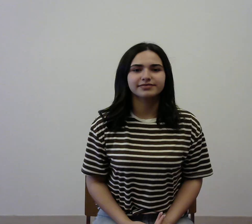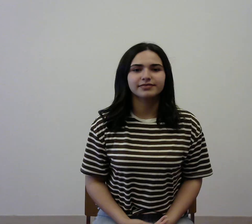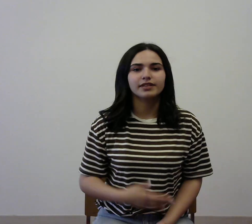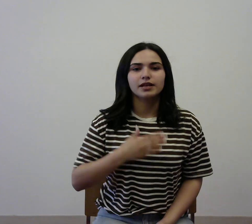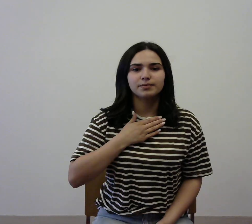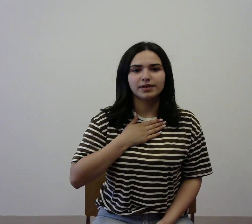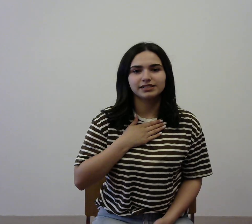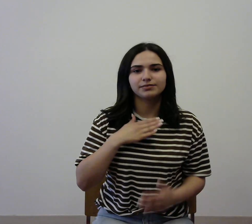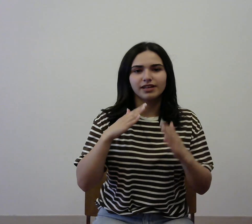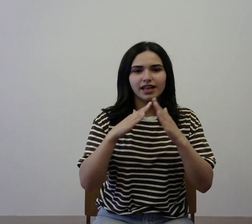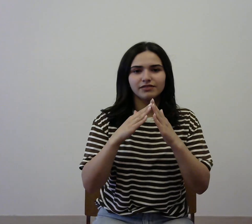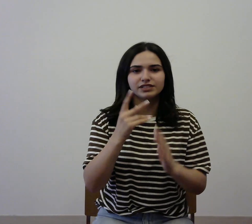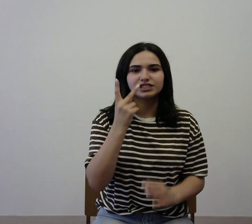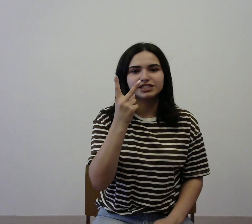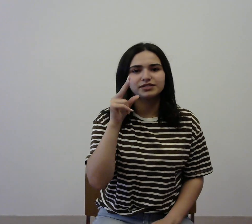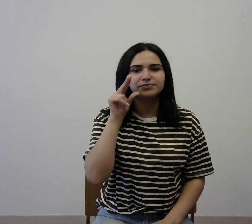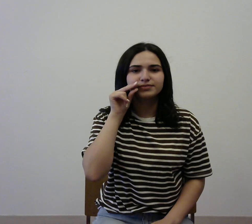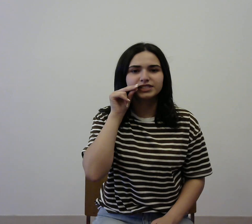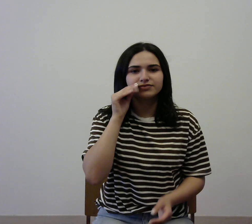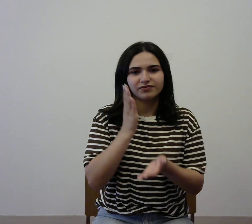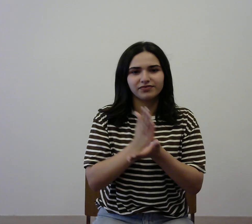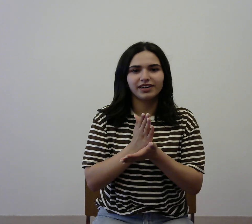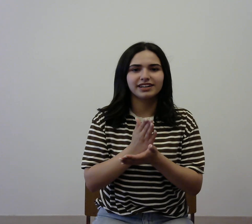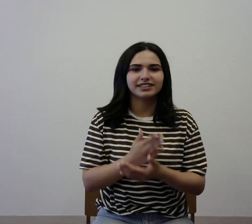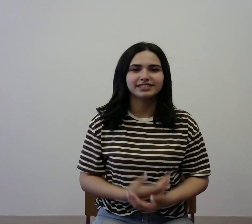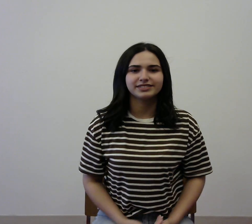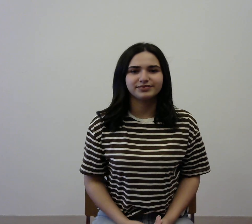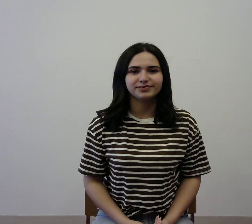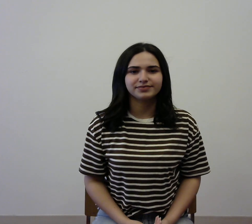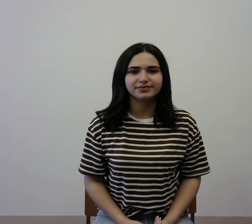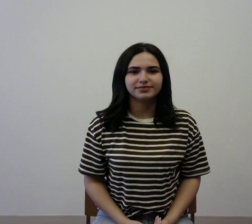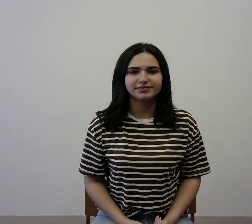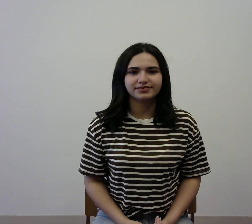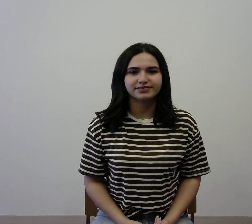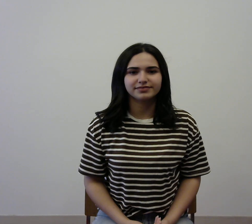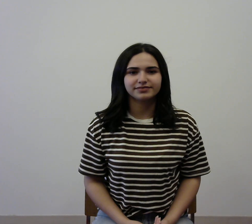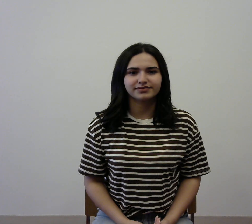Mənim evdə 2 pişiyim var